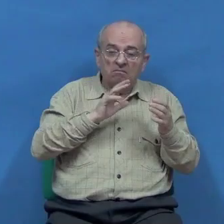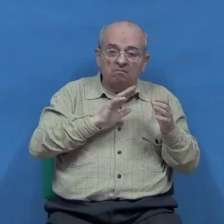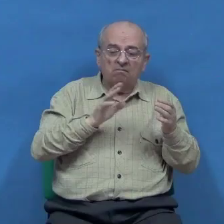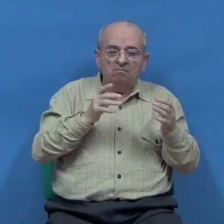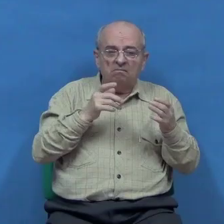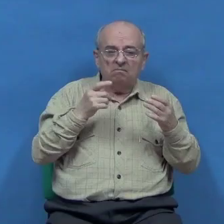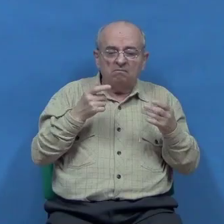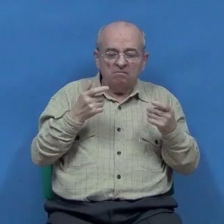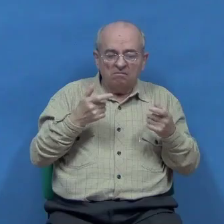Niebezpieczne.